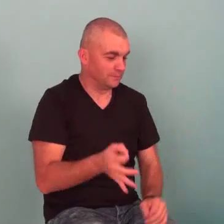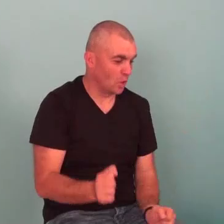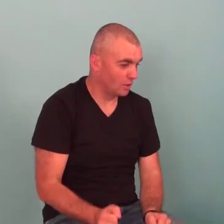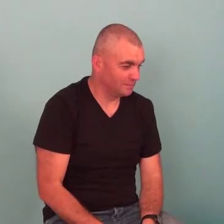Boi się.